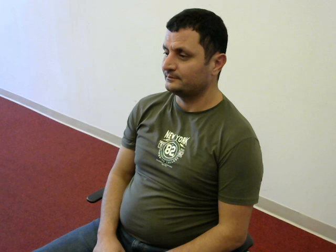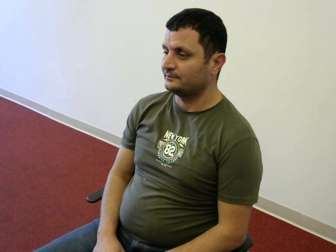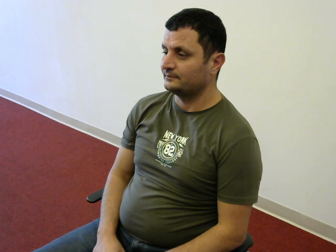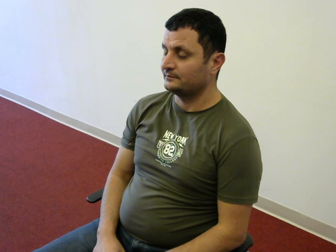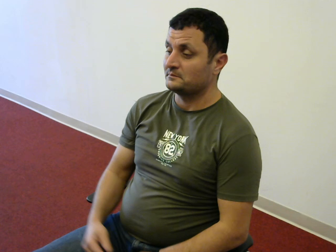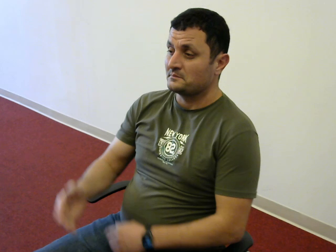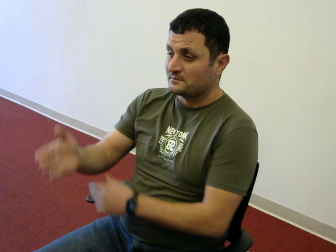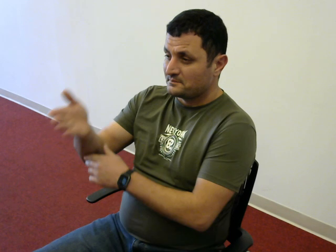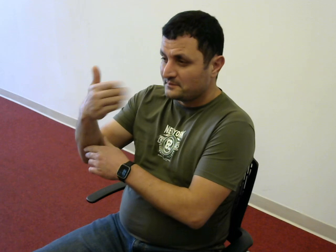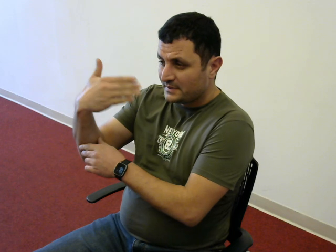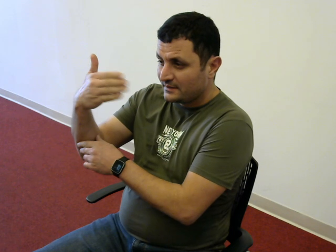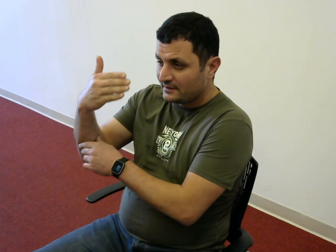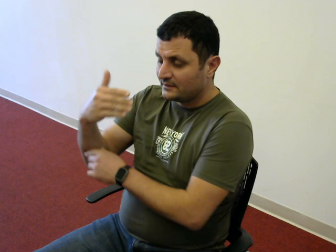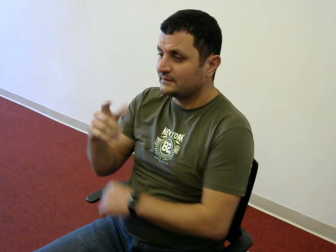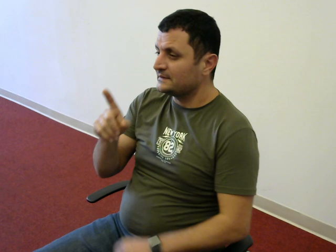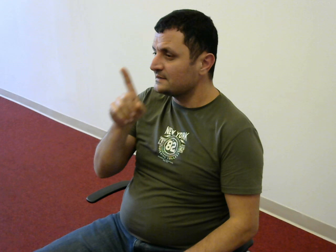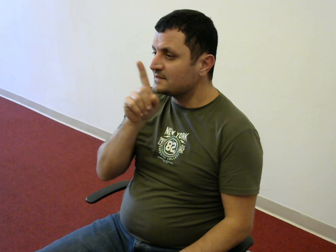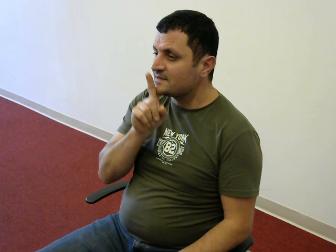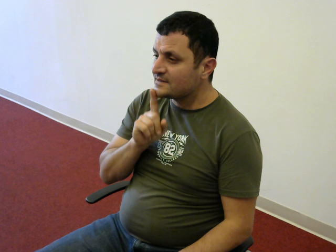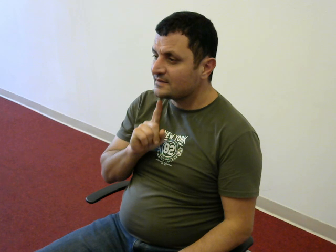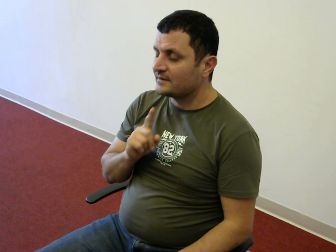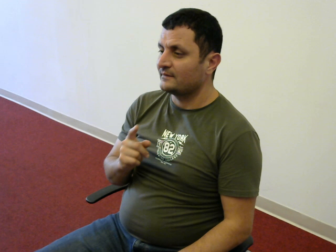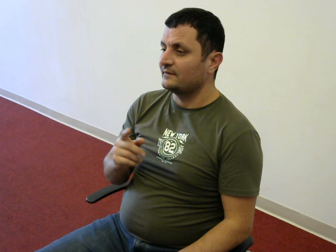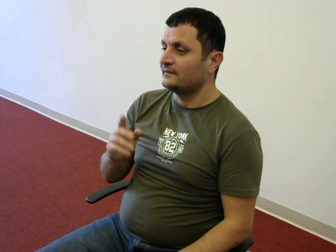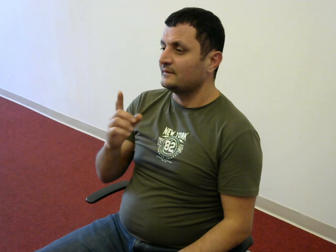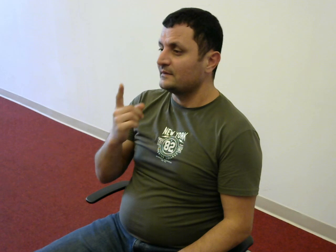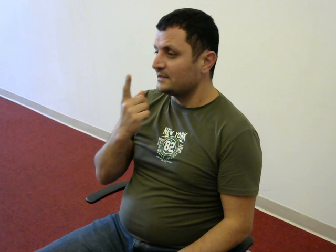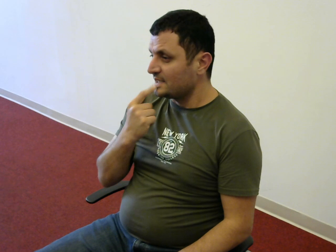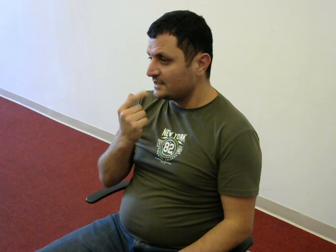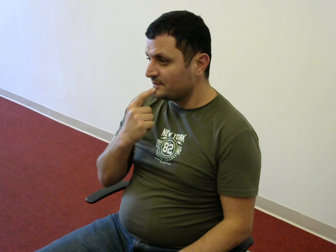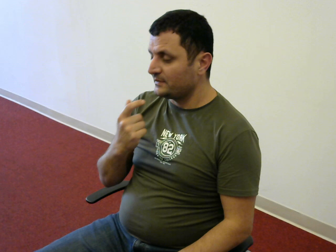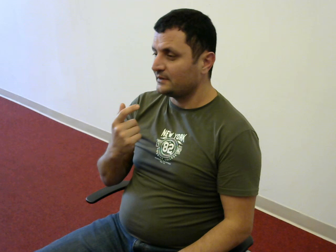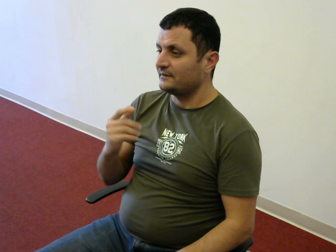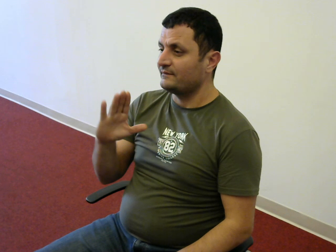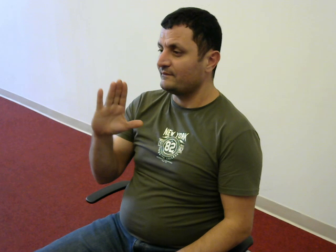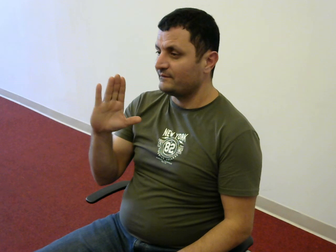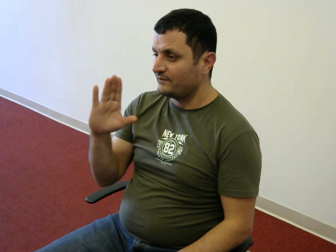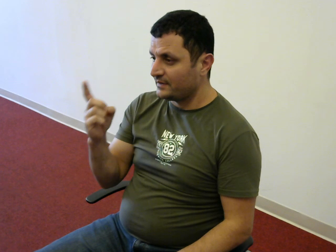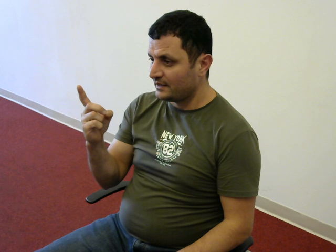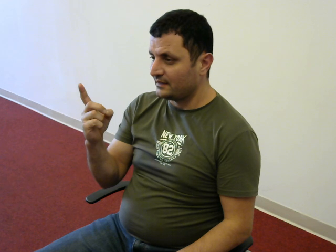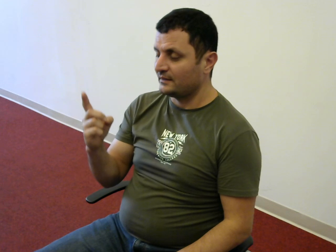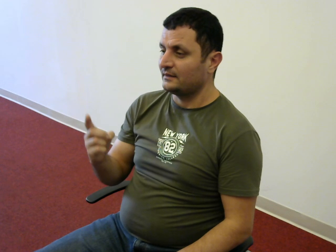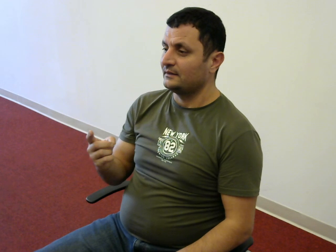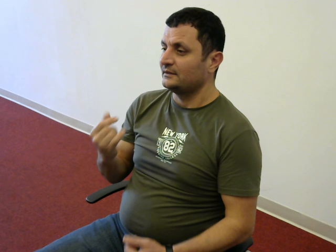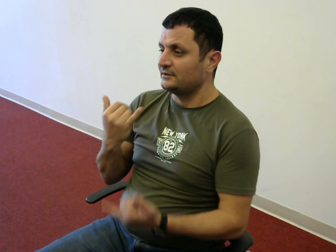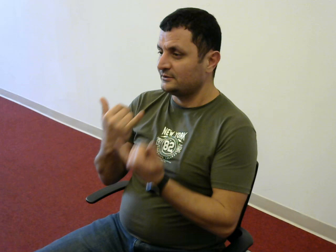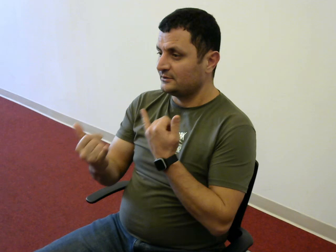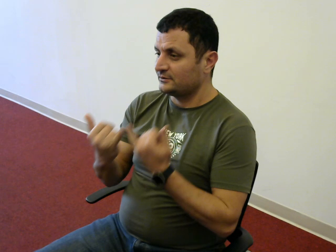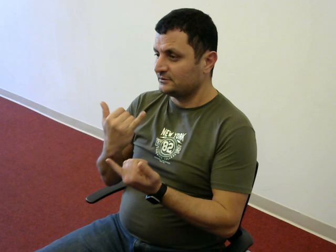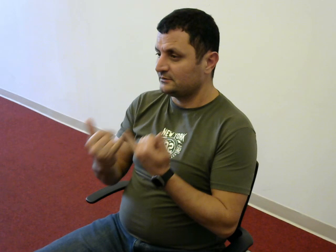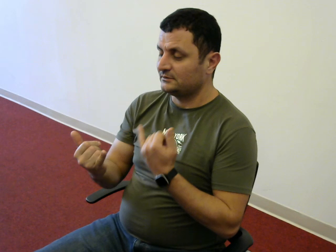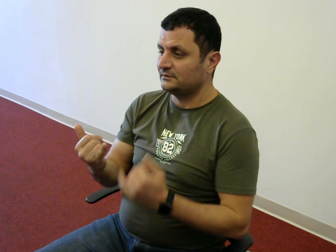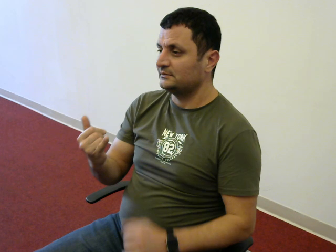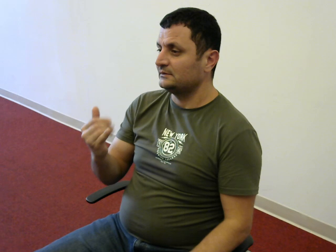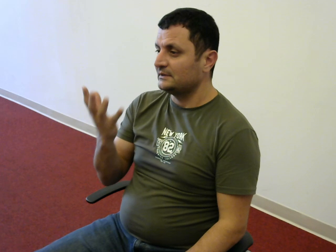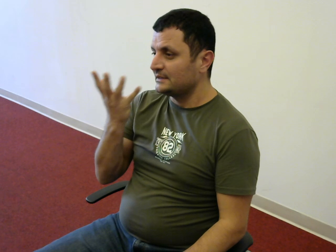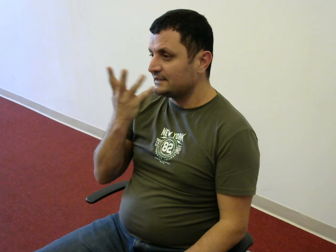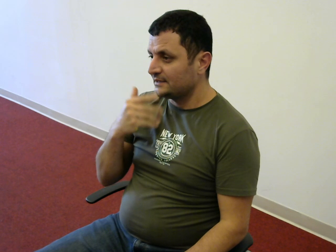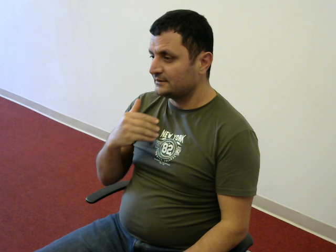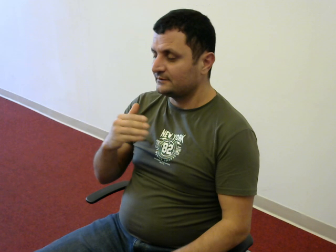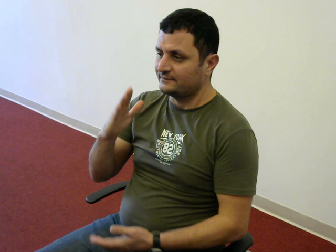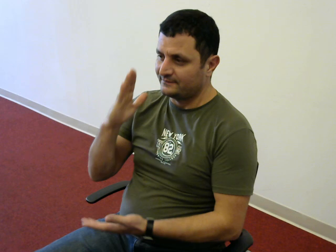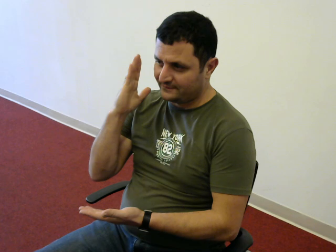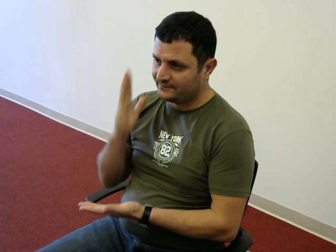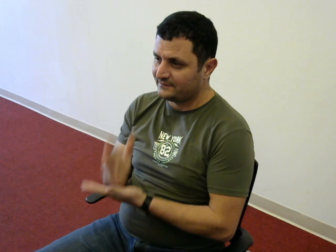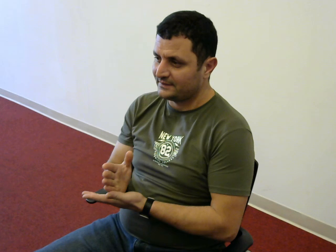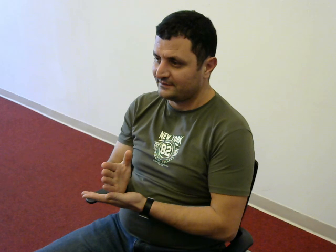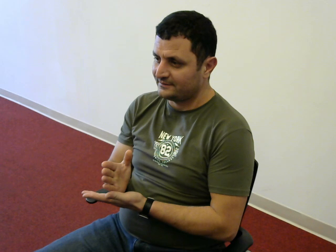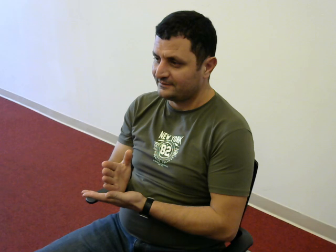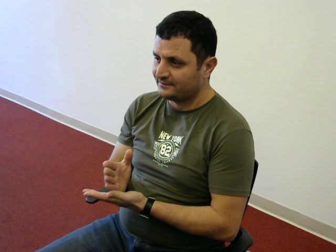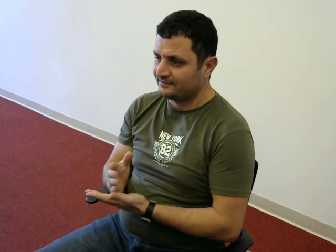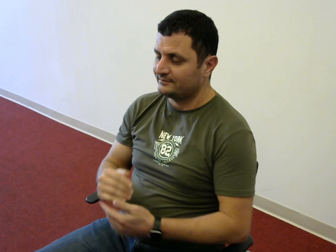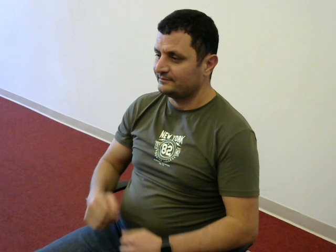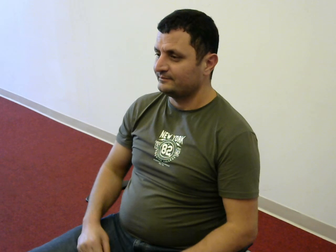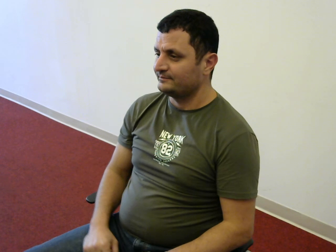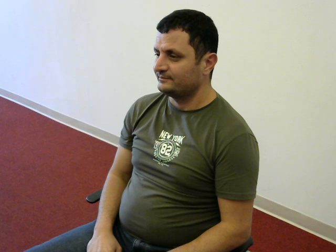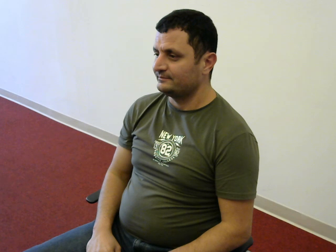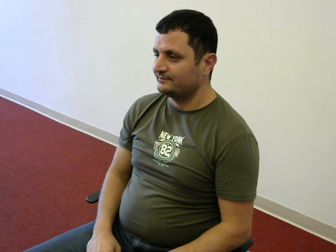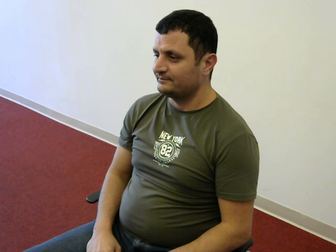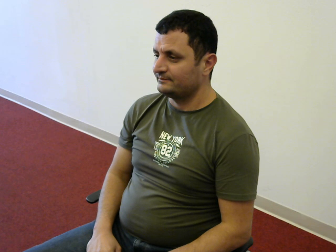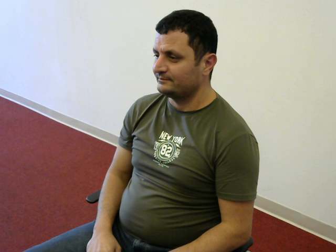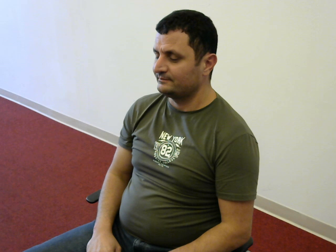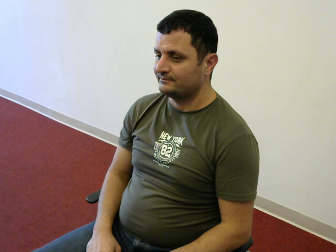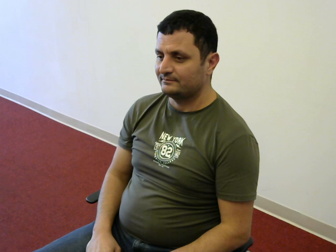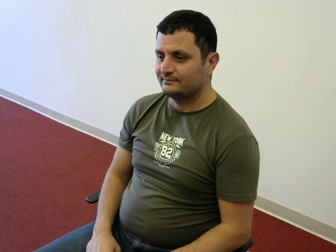Bayrağımızda mavi, qırmızı və yaşıl rənglər var